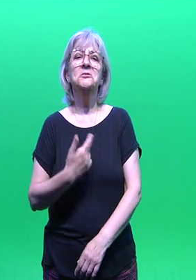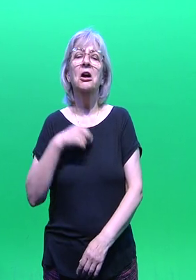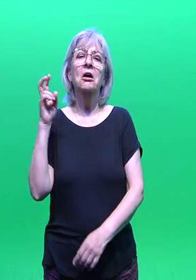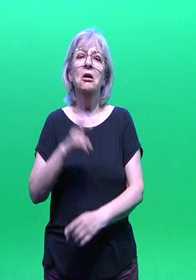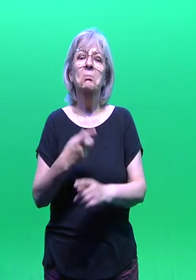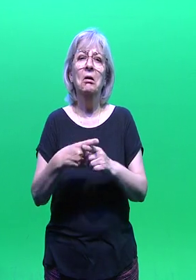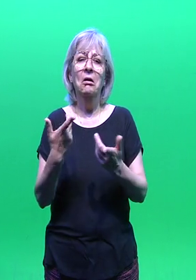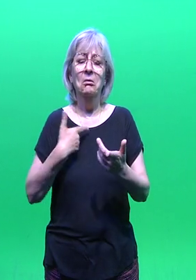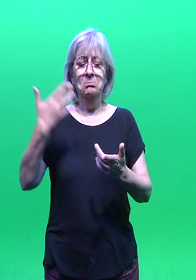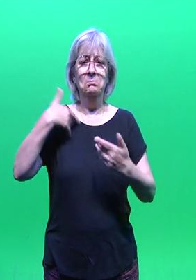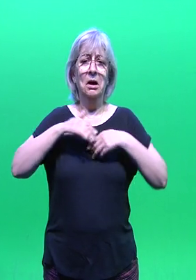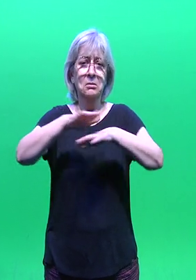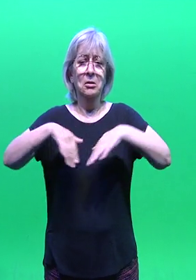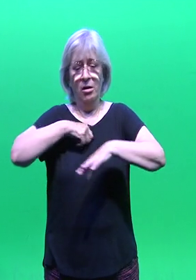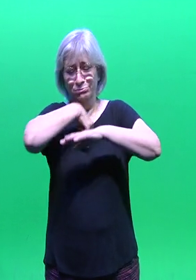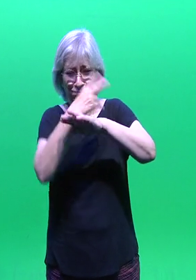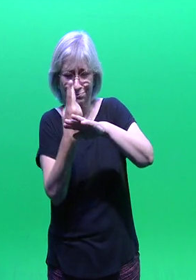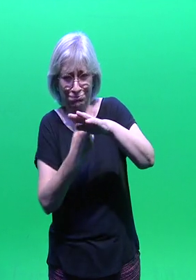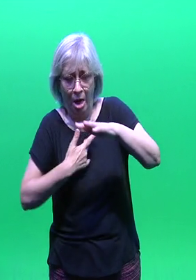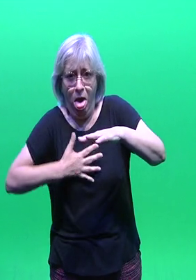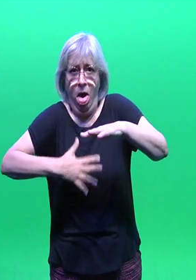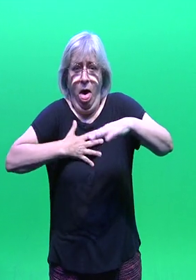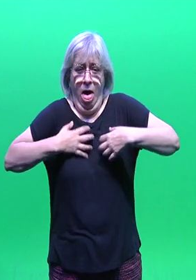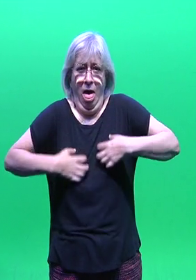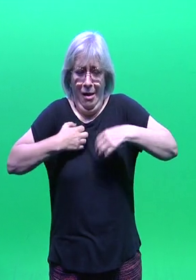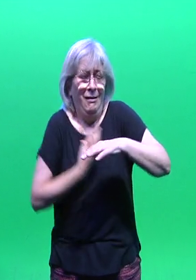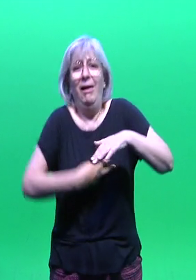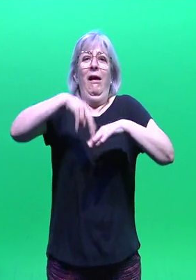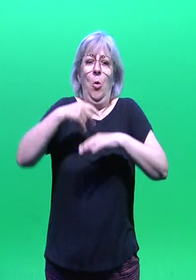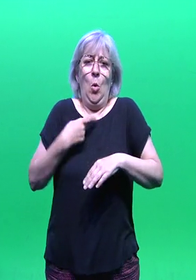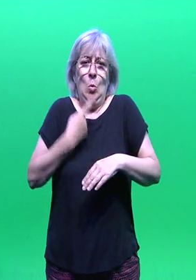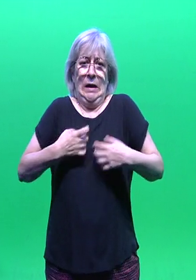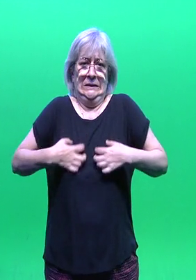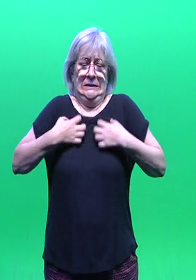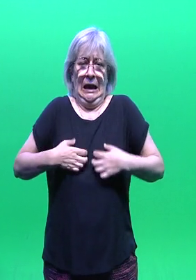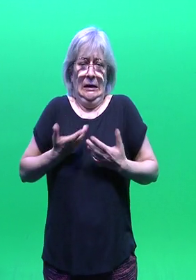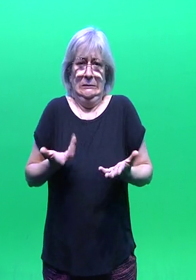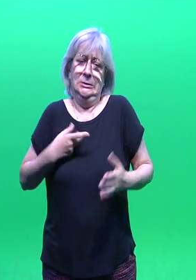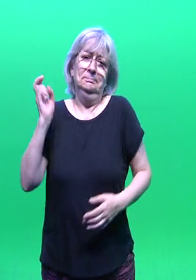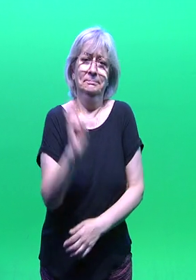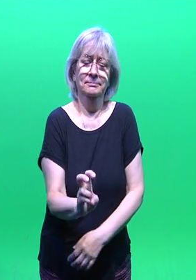Vinc perquè estava nedant i bussejant, però de sobte em costava molt respirar i vaig haver de sortir de l'aigua, per això vinc.